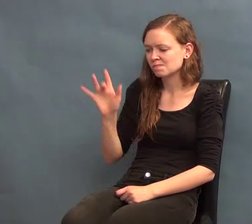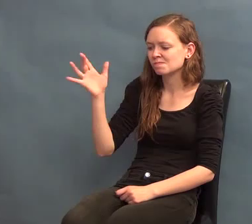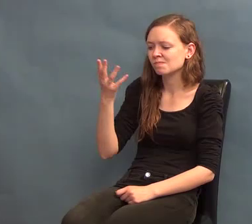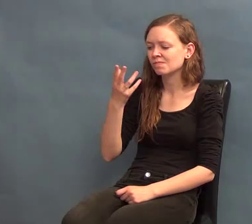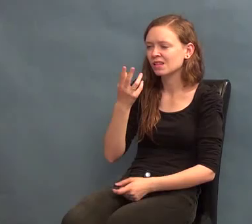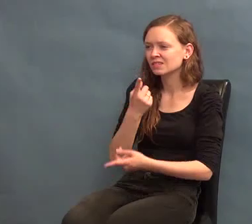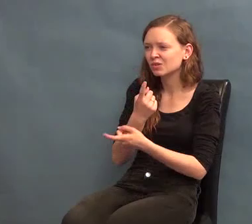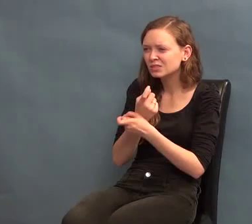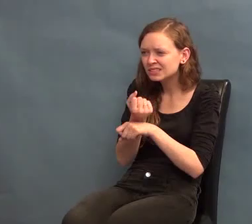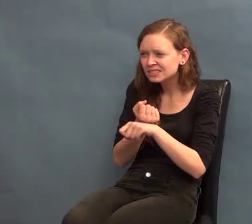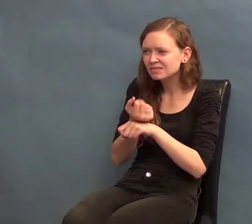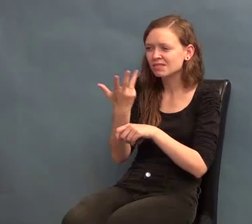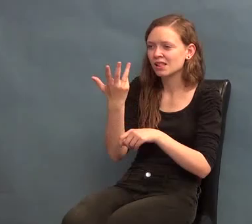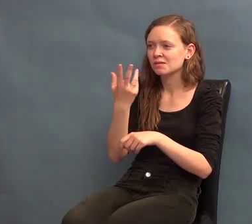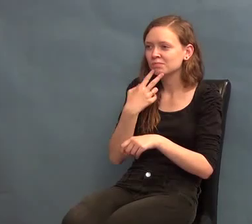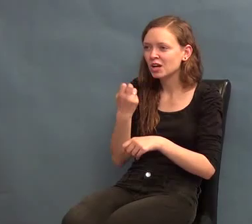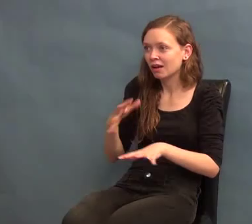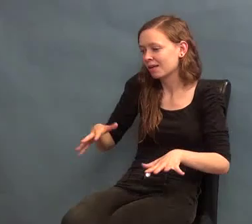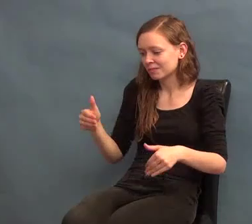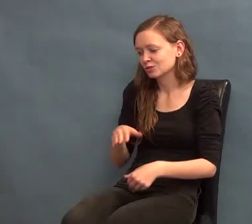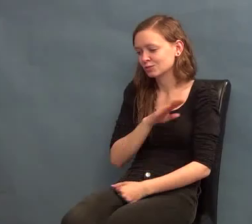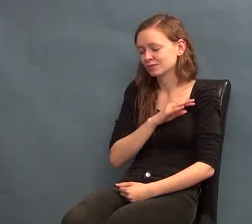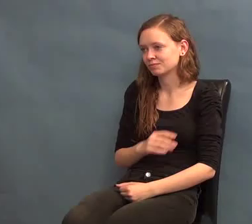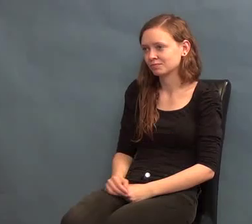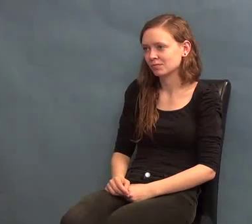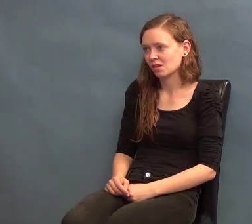W środku jest trucizna, albo może być też prąd i można od tego umrzeć.